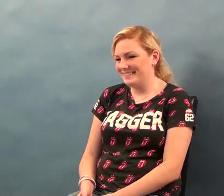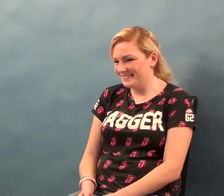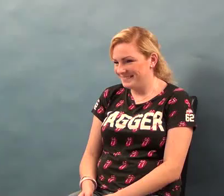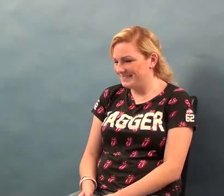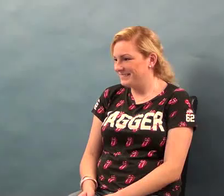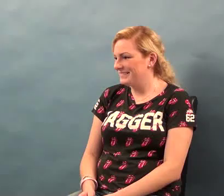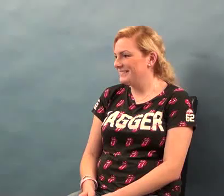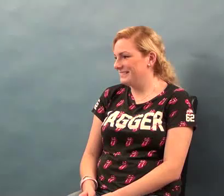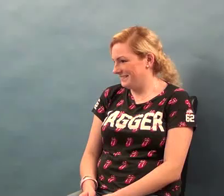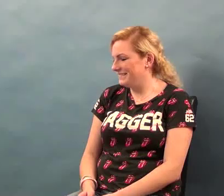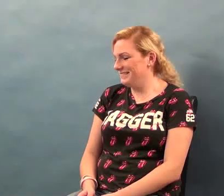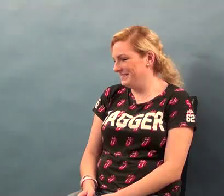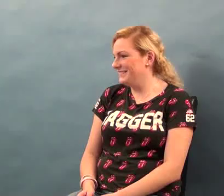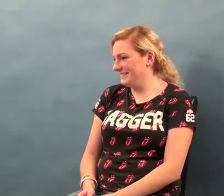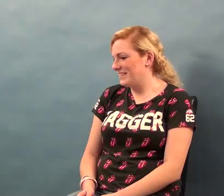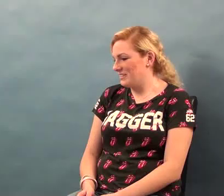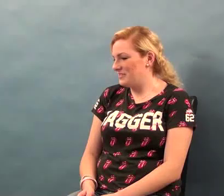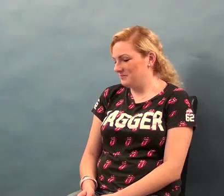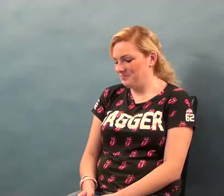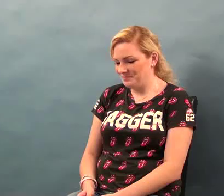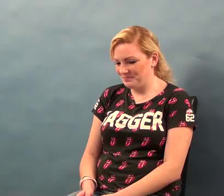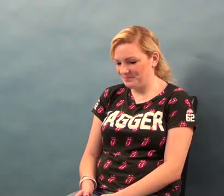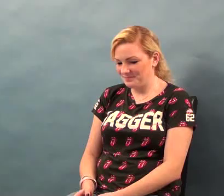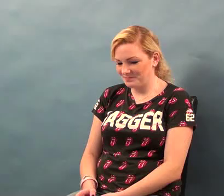Trzeba uważać pracując przy sprawdzaniu torów.